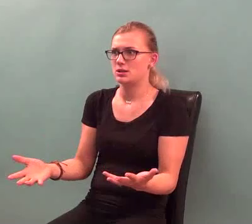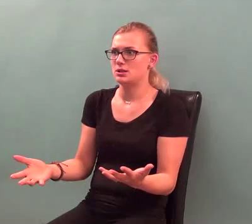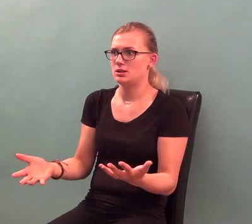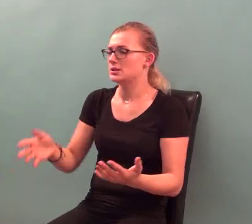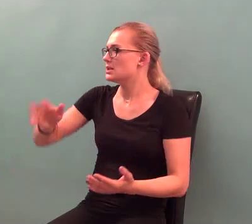Dobra.